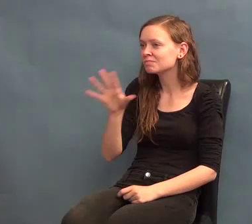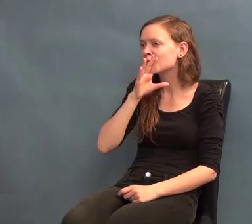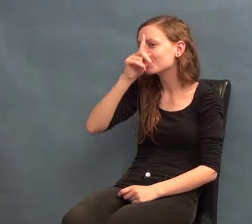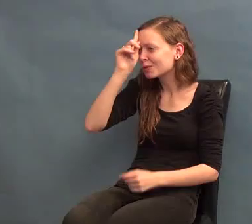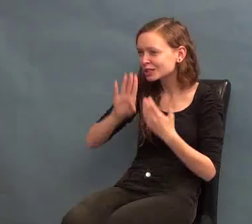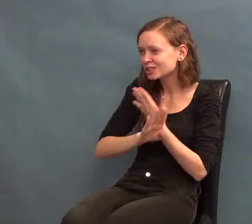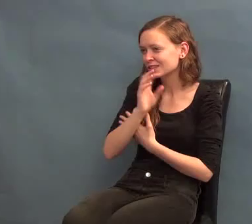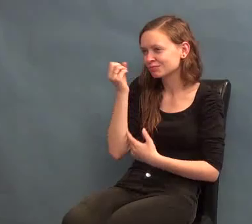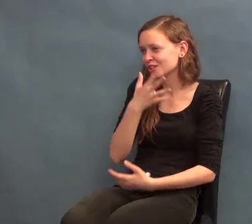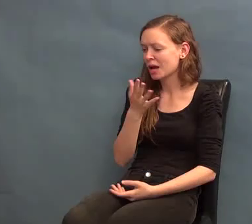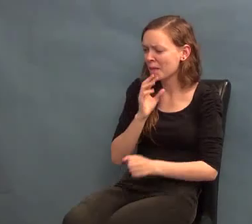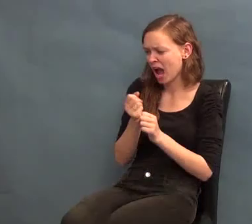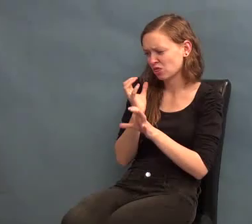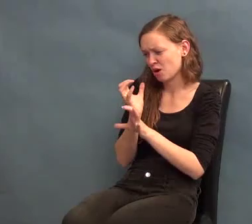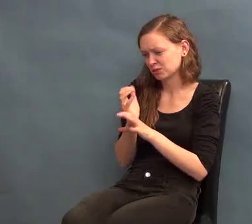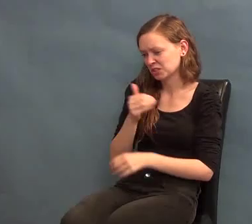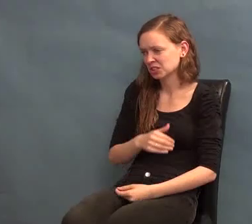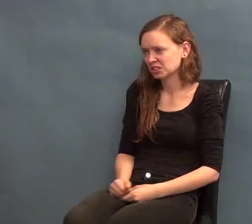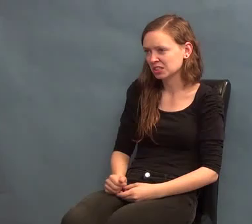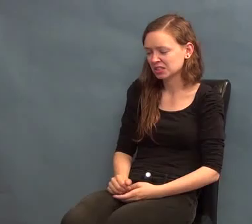Chyba w muzeum by było brzydko, ale w autobusie można.